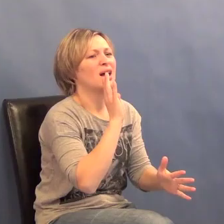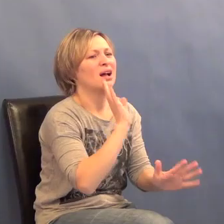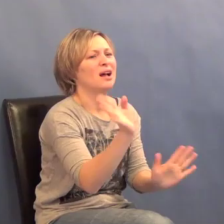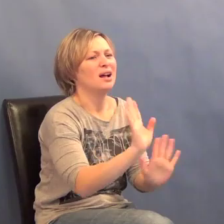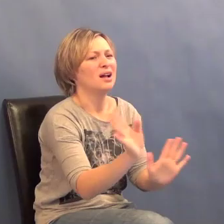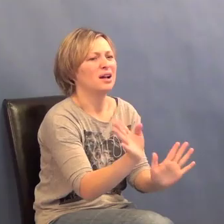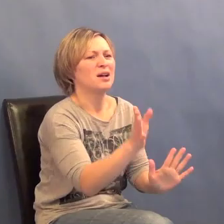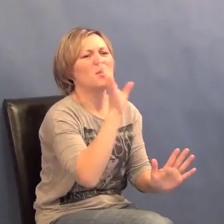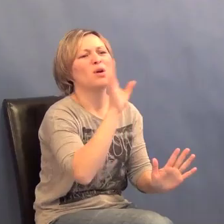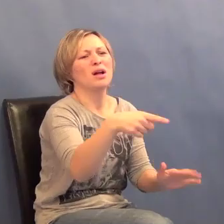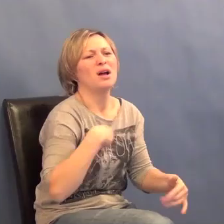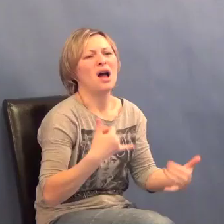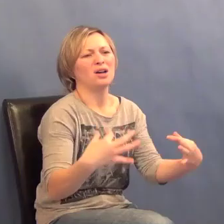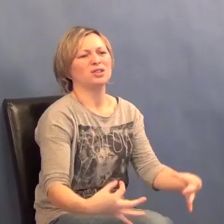Podobnie tak jak teraz mamy to.